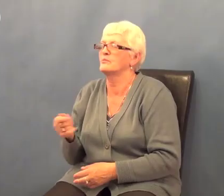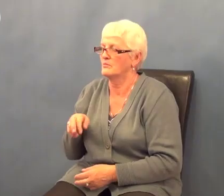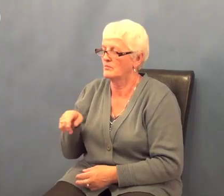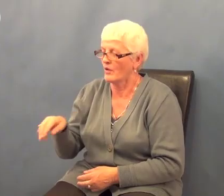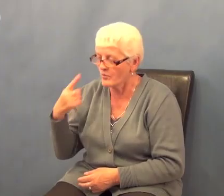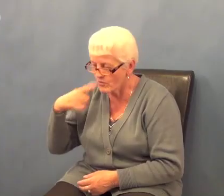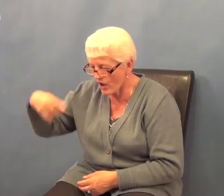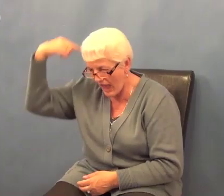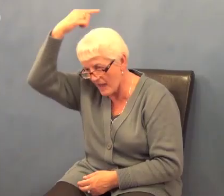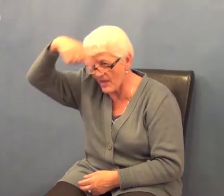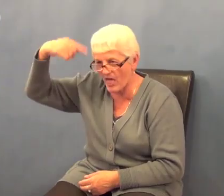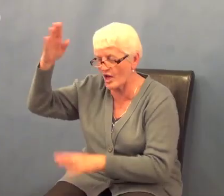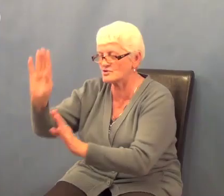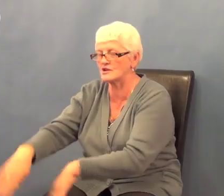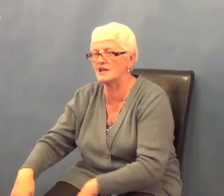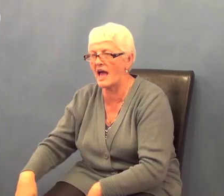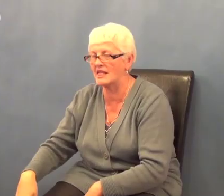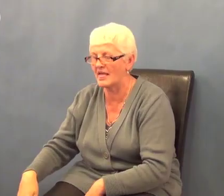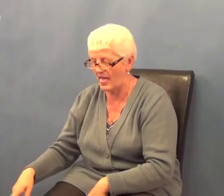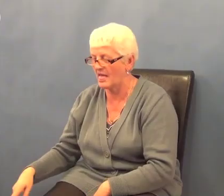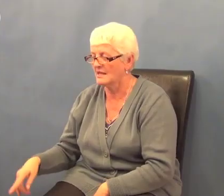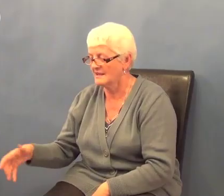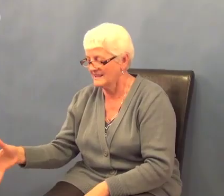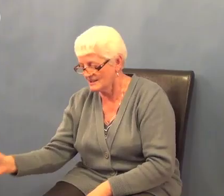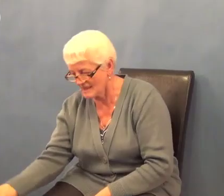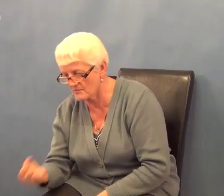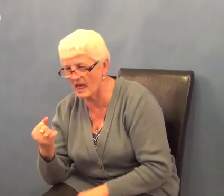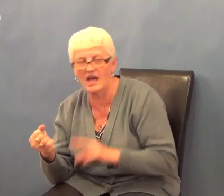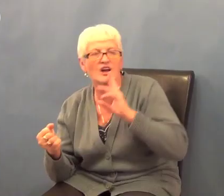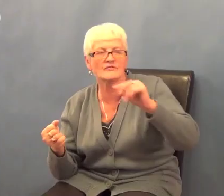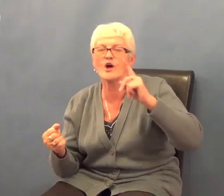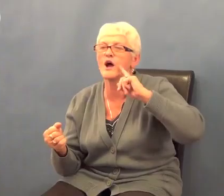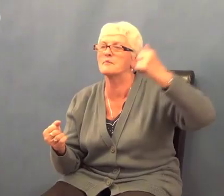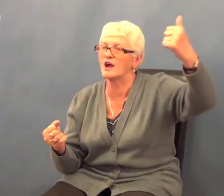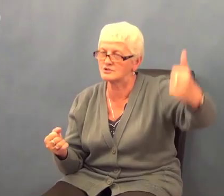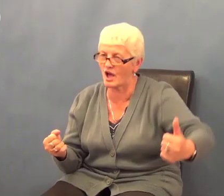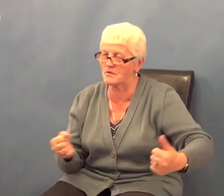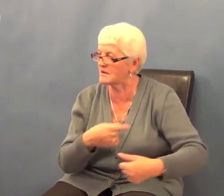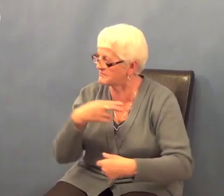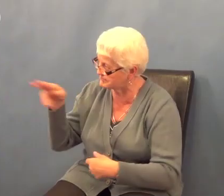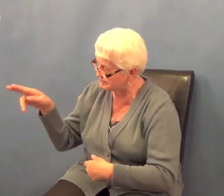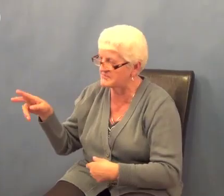Idą i zauważają leżącego kapelusza, podnoszą go, mówią do chłopca, który zatrzymuje się i odwraca się w ich kierunku.